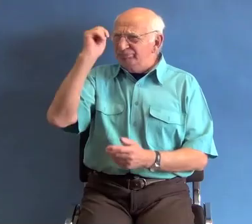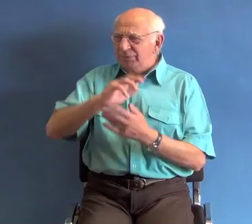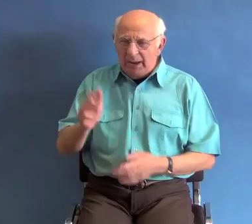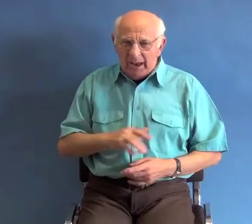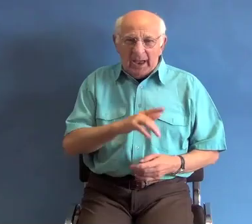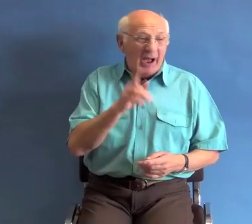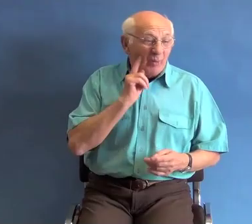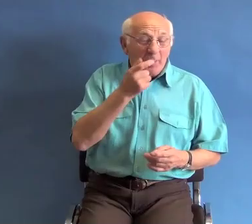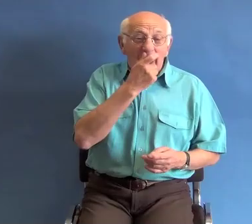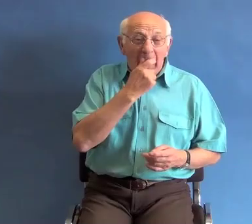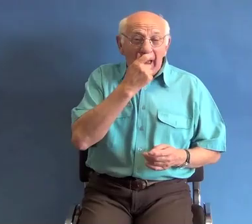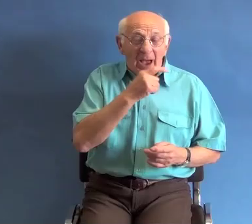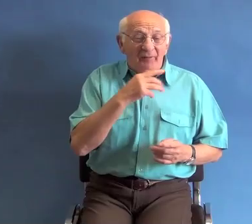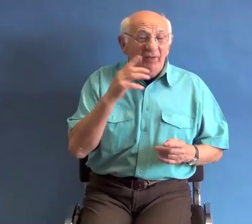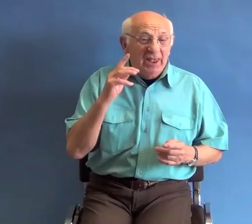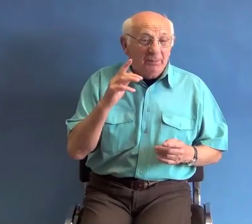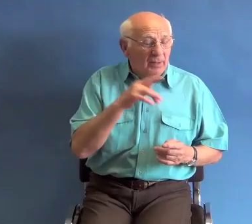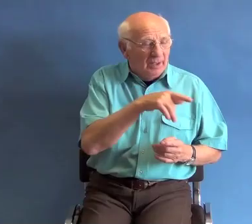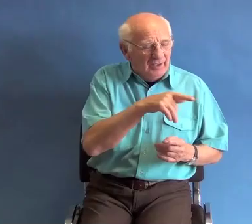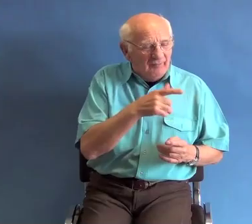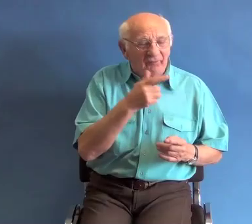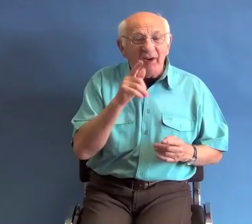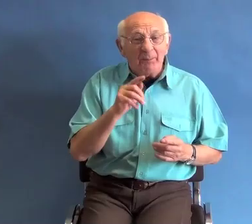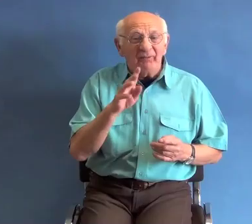A ten Flap, nie nie, Flip i Flap...